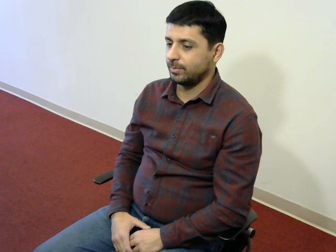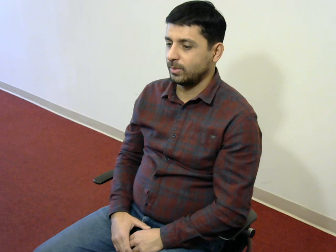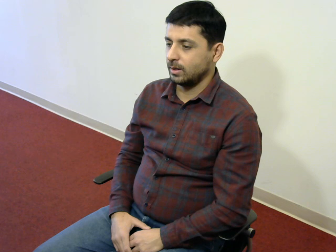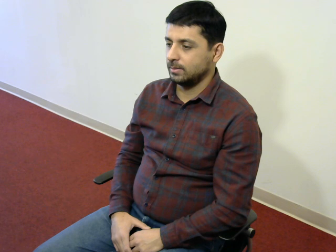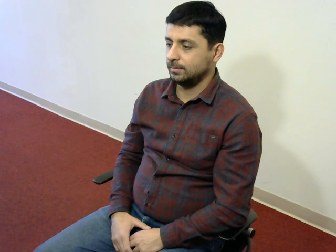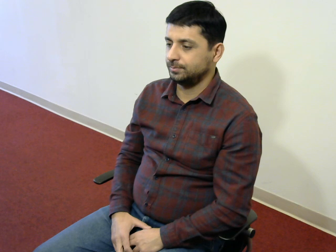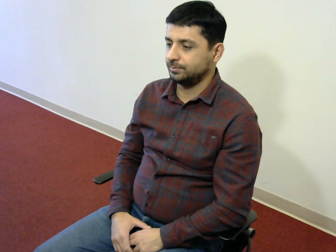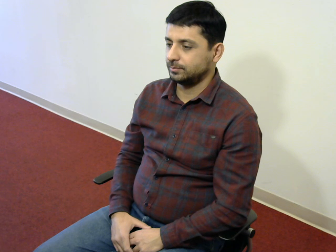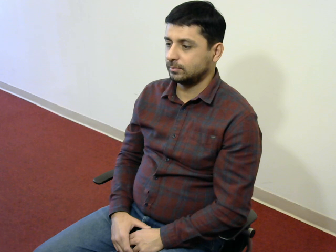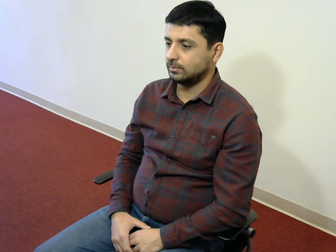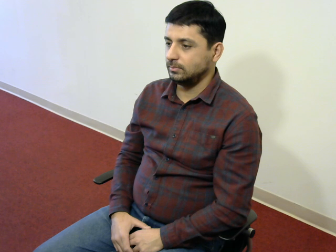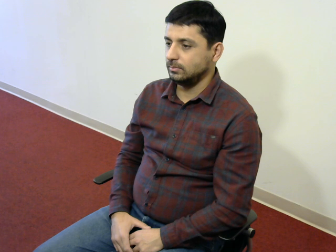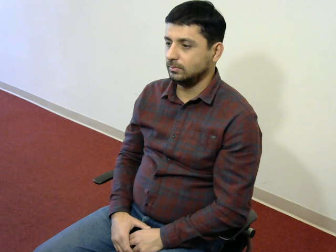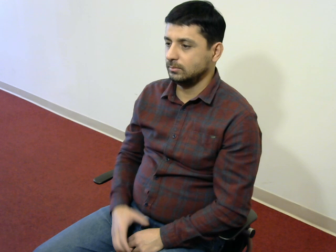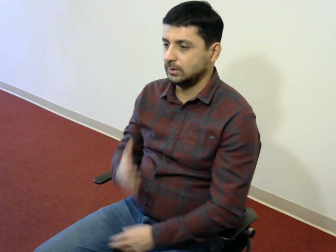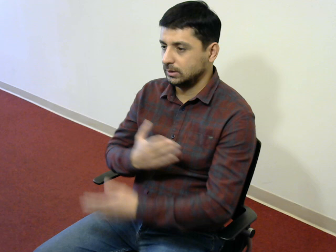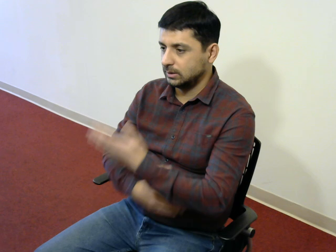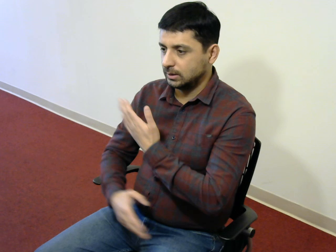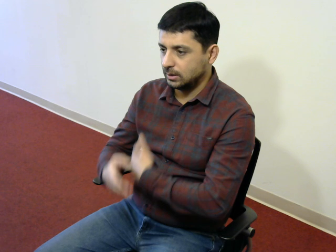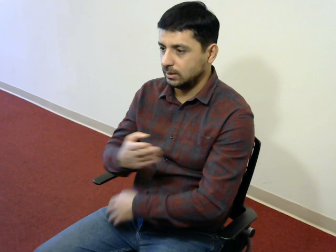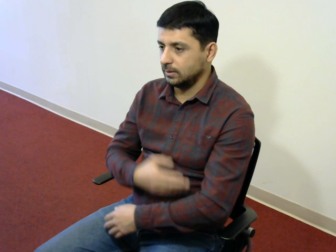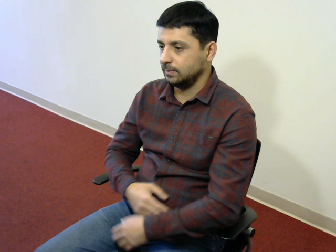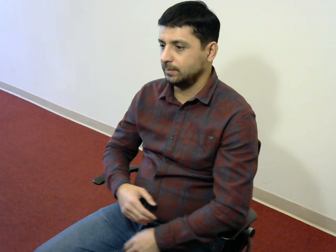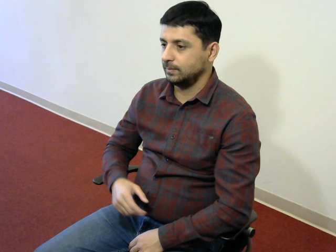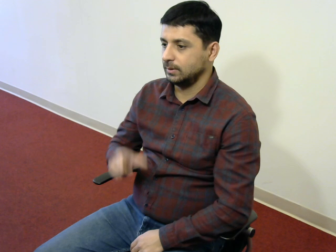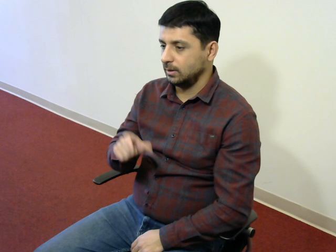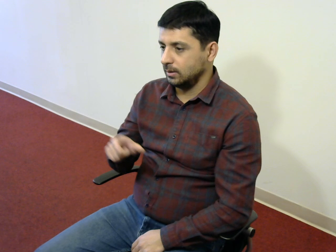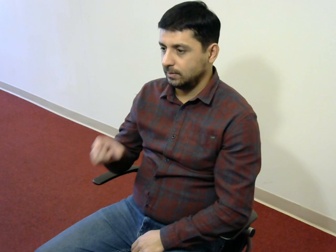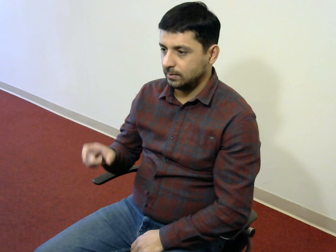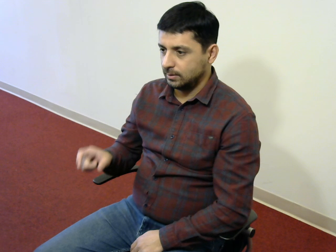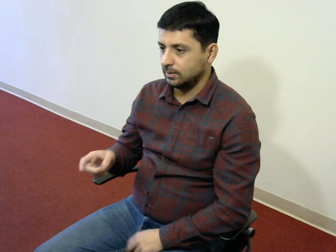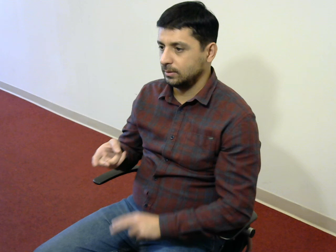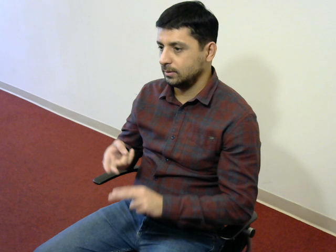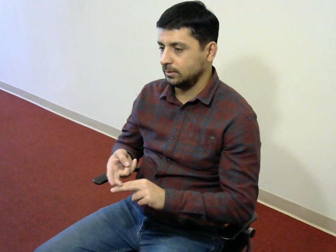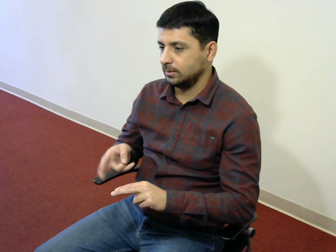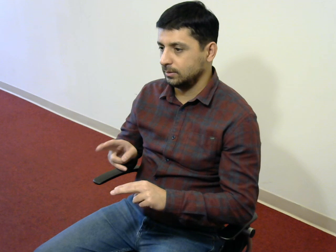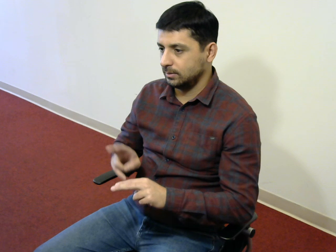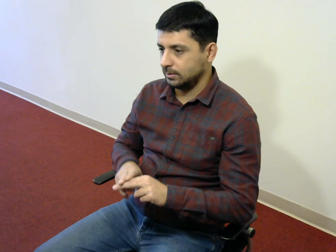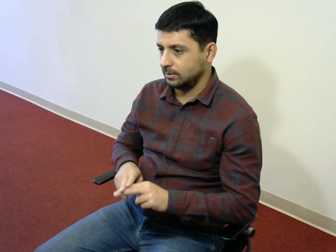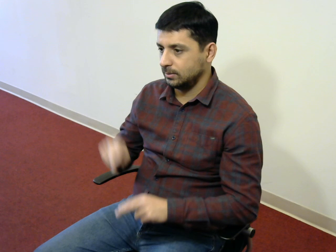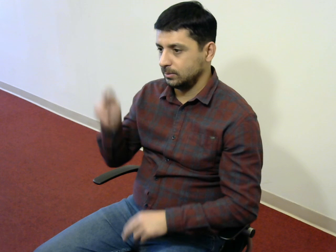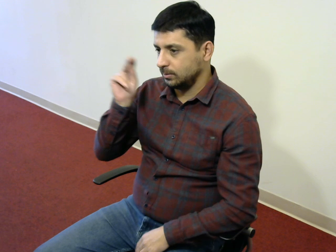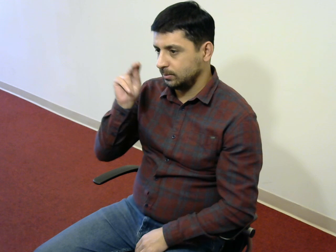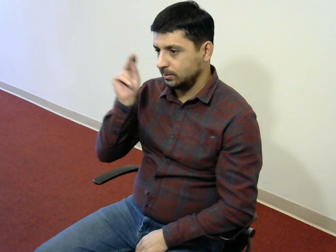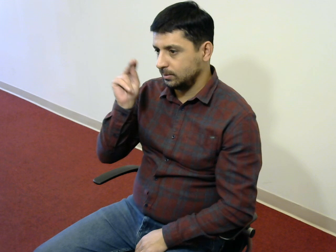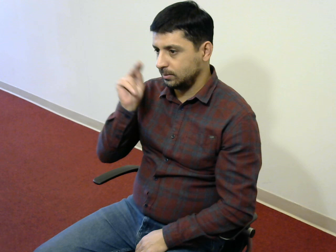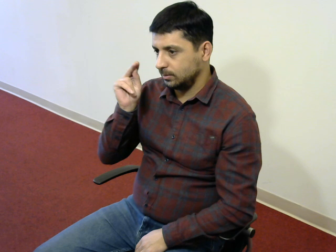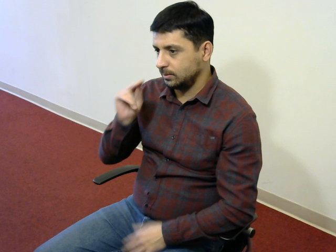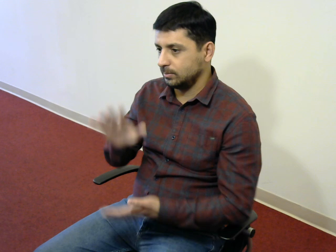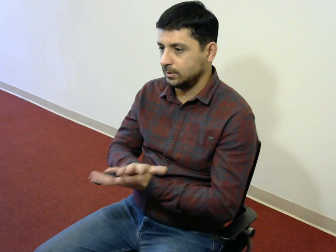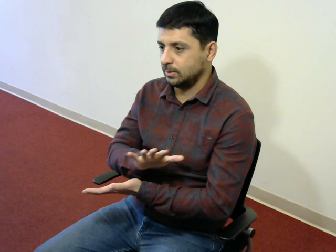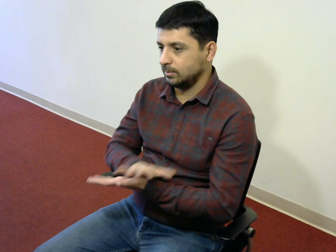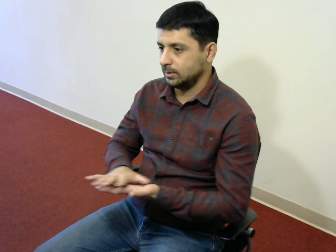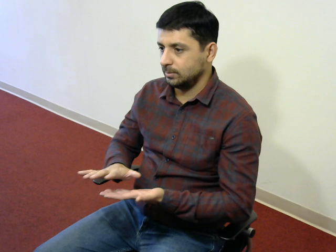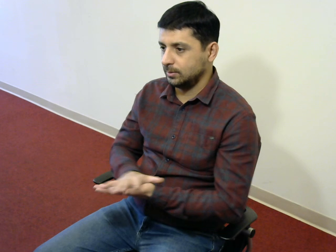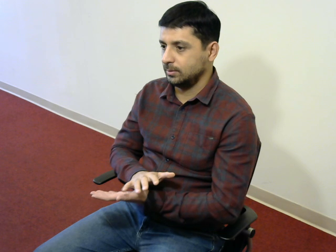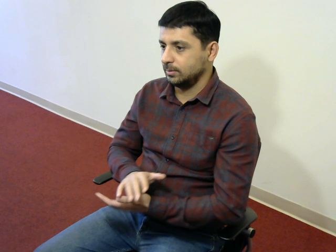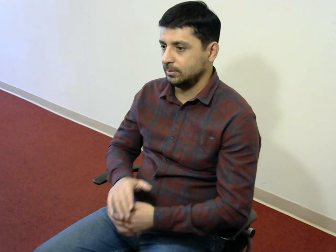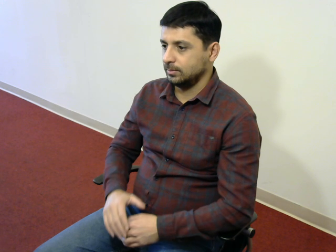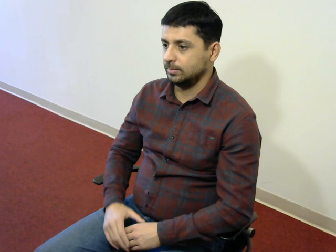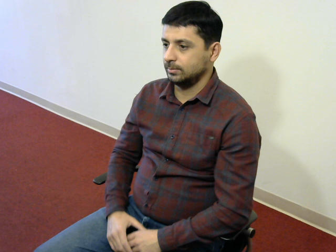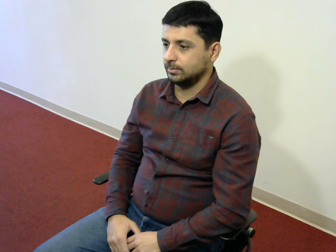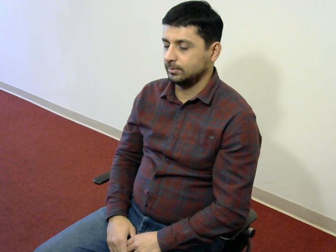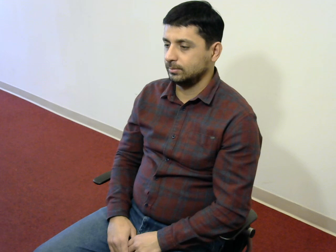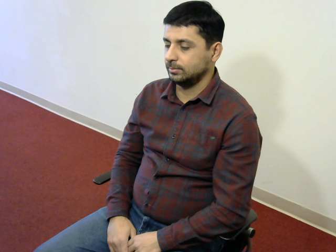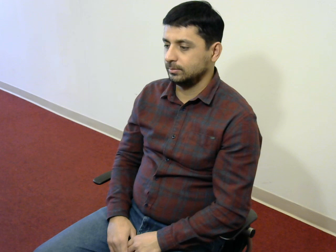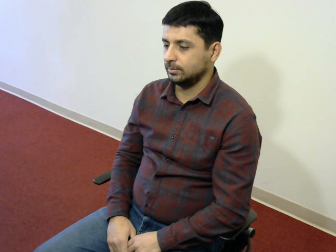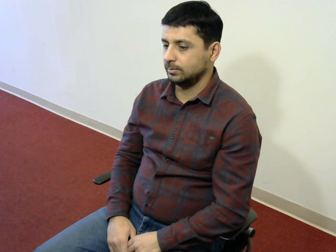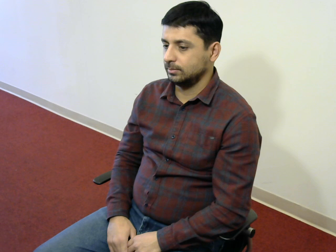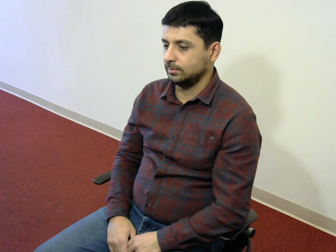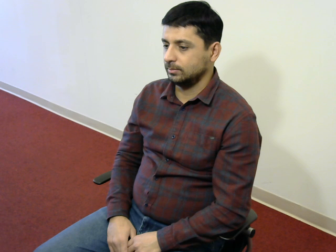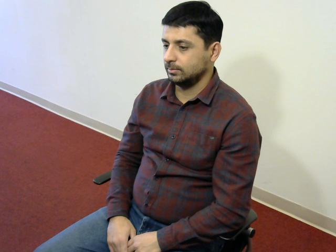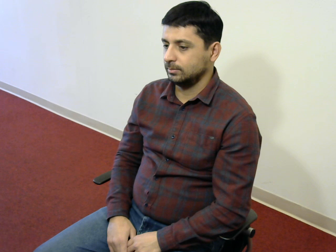Əlilliyi olan şəxslərə təhsil pulsuzdur